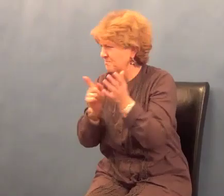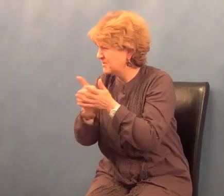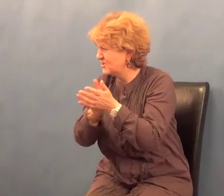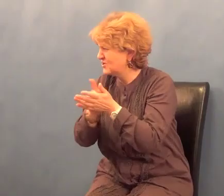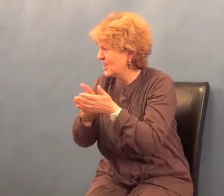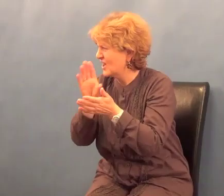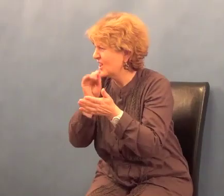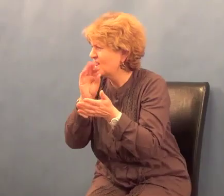Myszka?